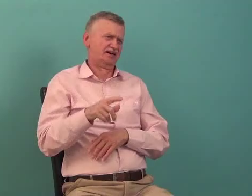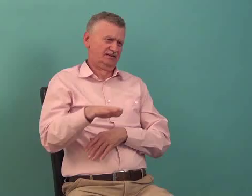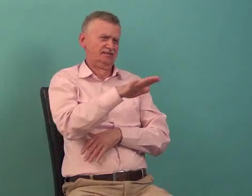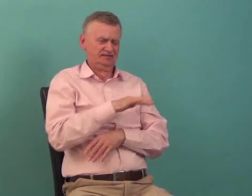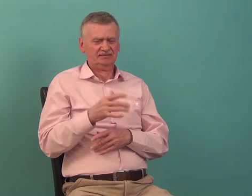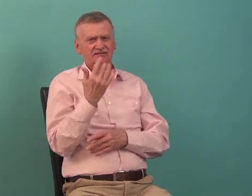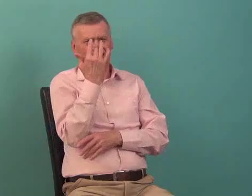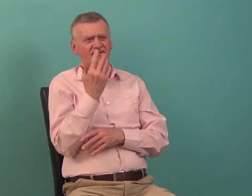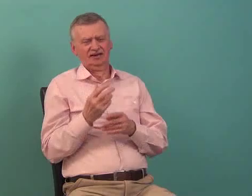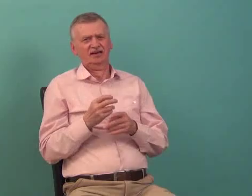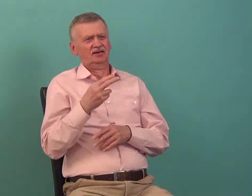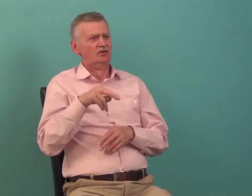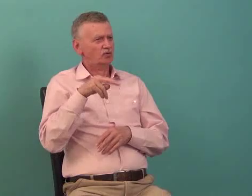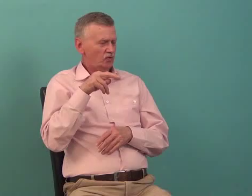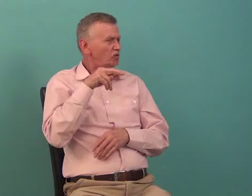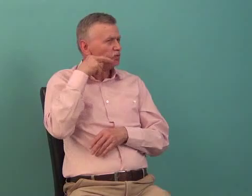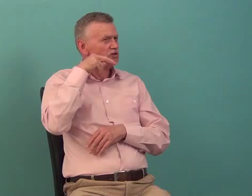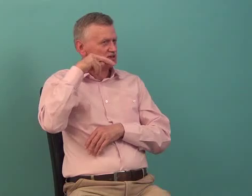Drzewo to grusza.